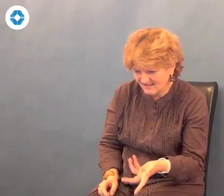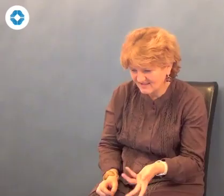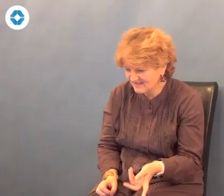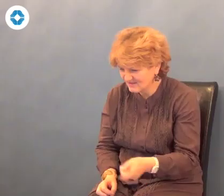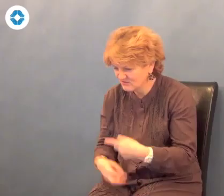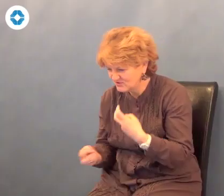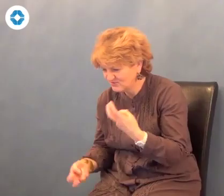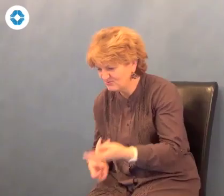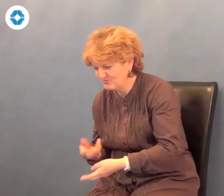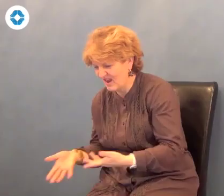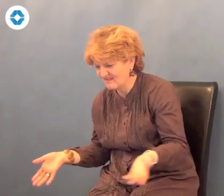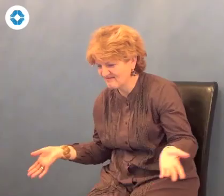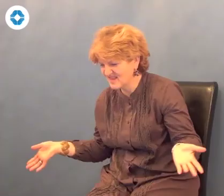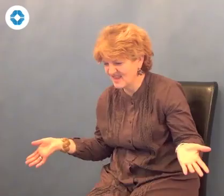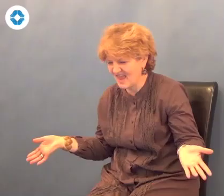Szuka i nie ma.